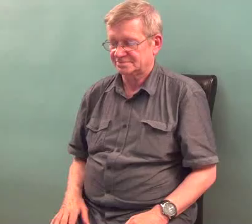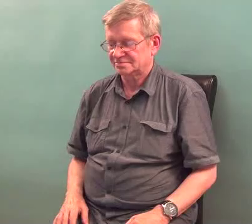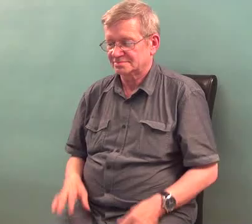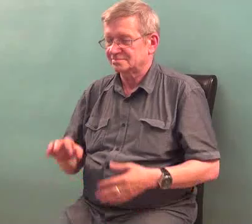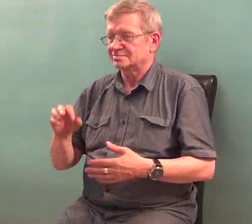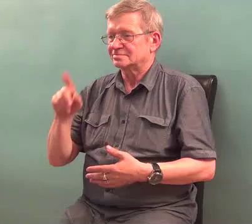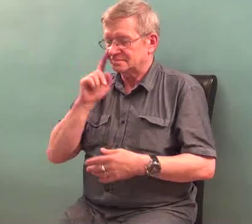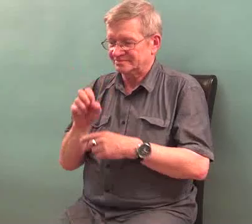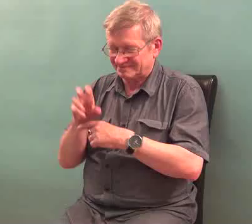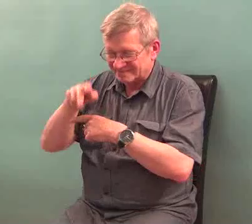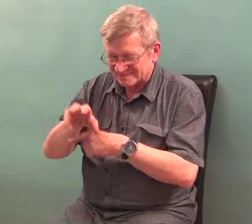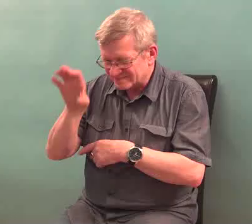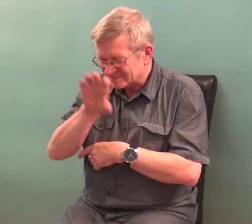Chłopiec wszedł tam i zaczął się rozglądać.